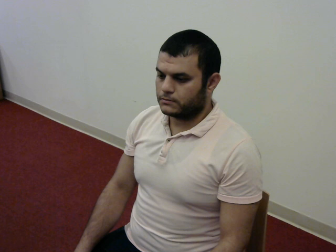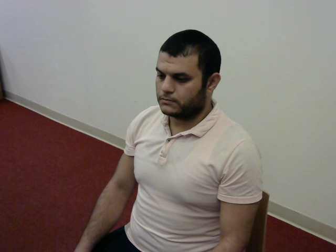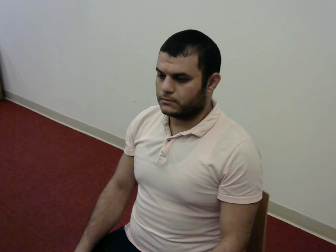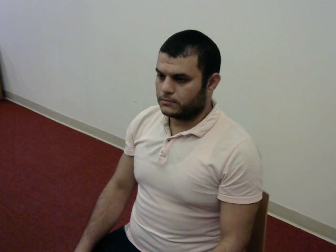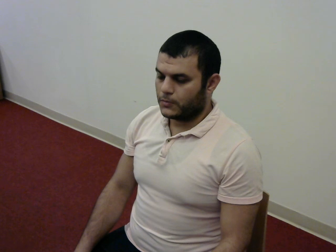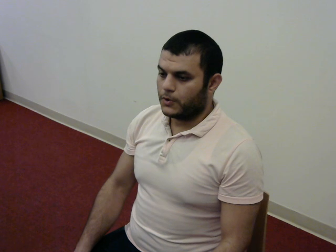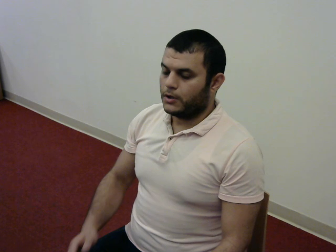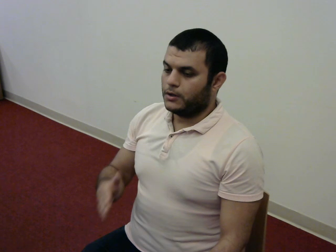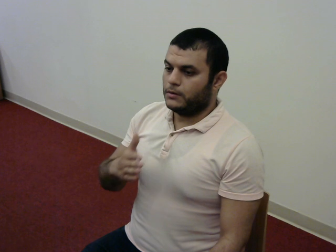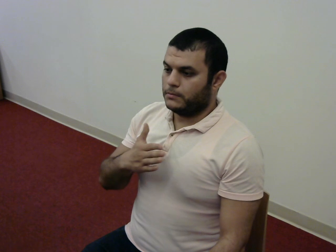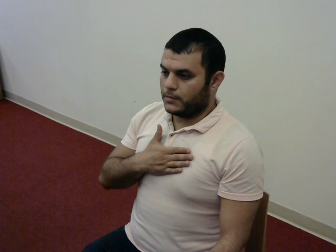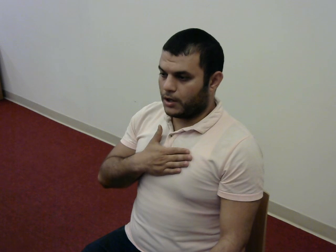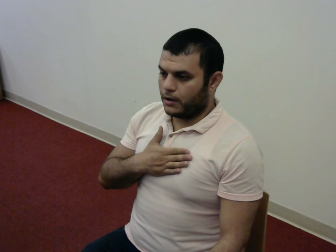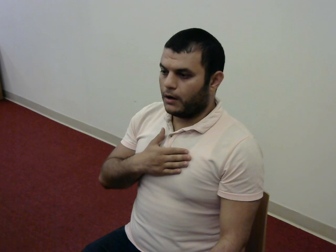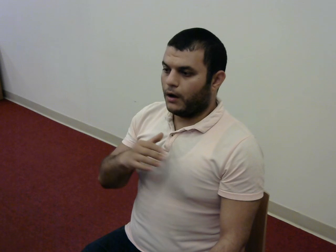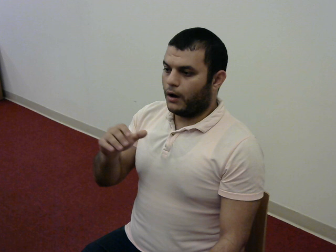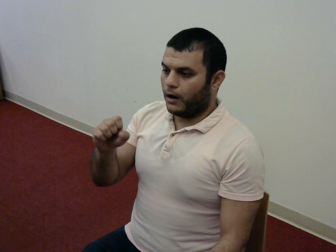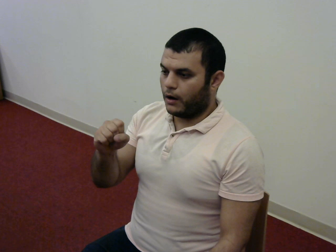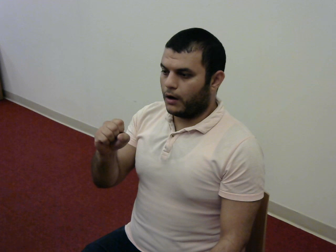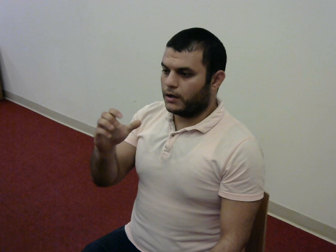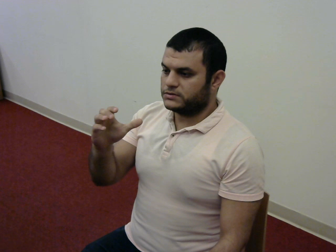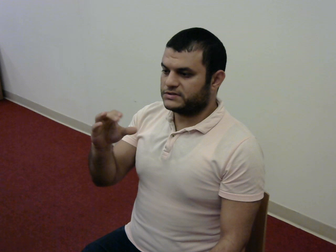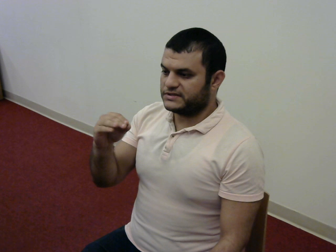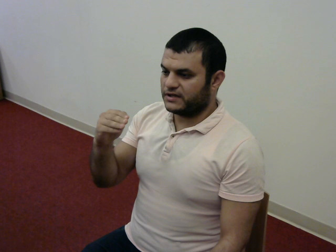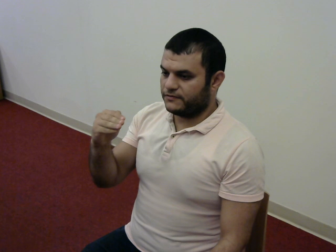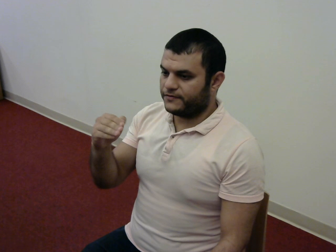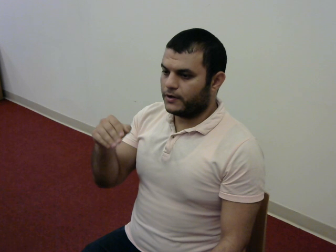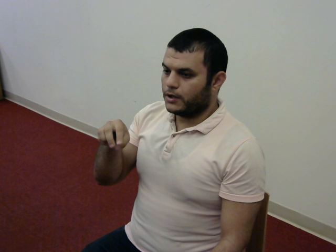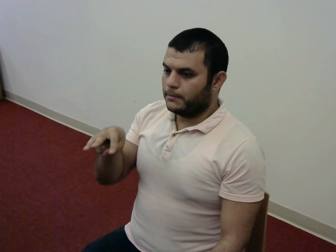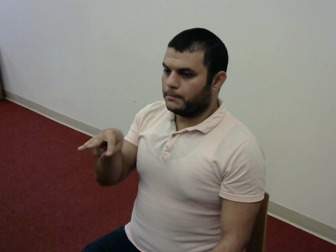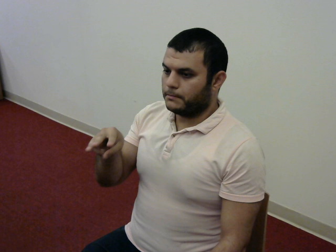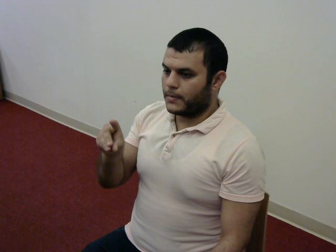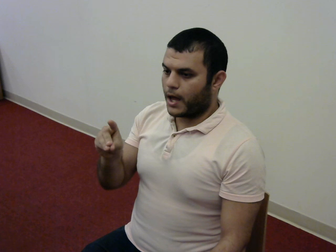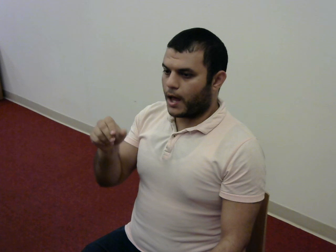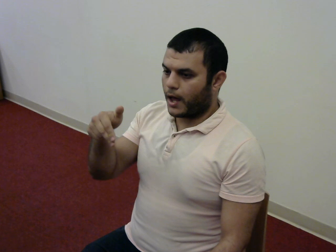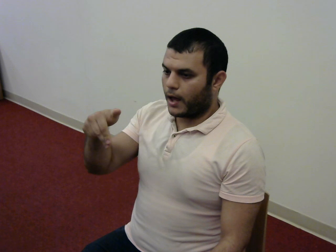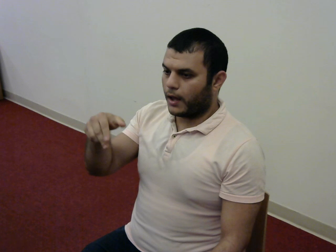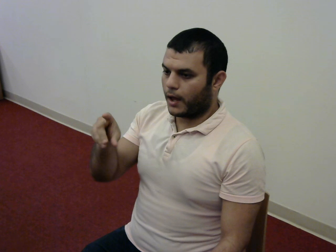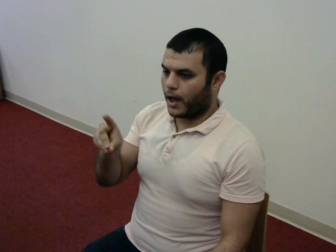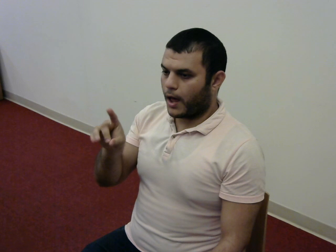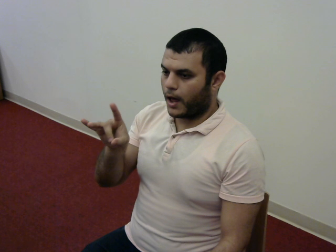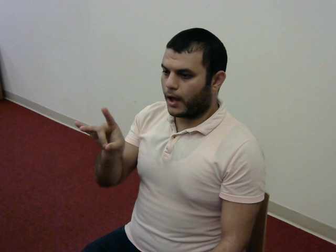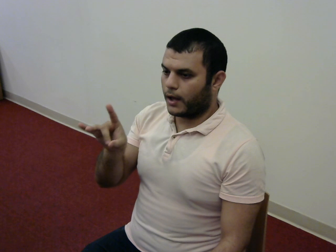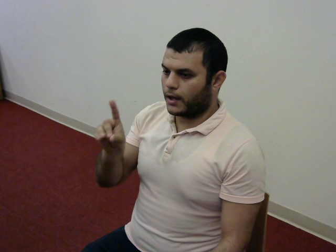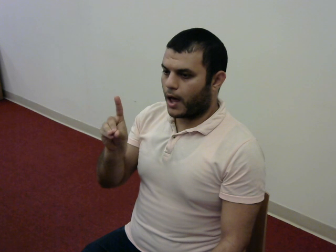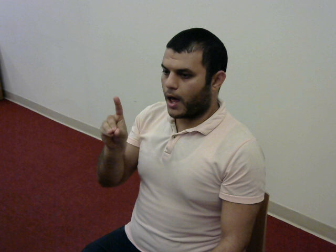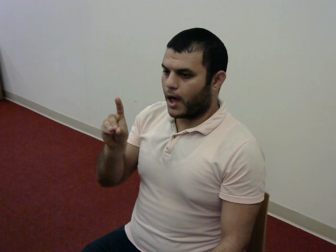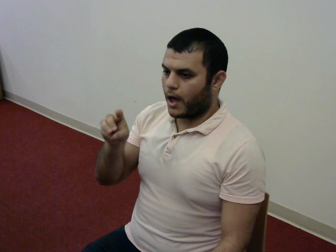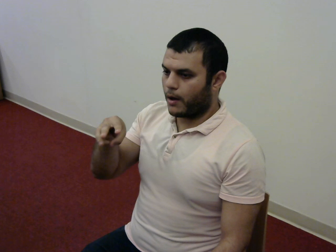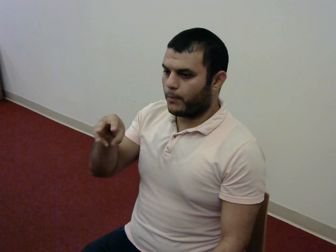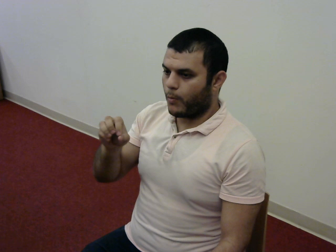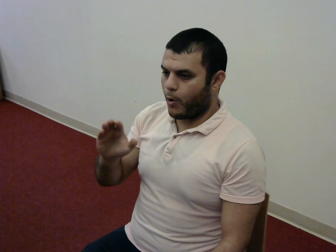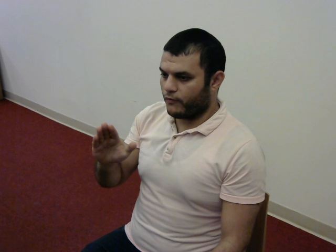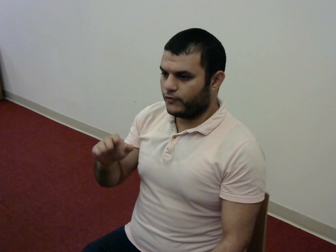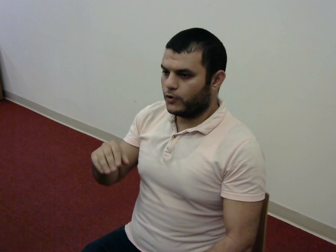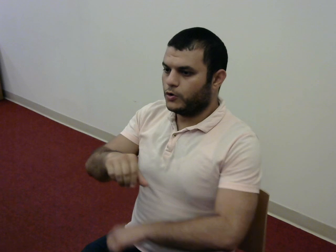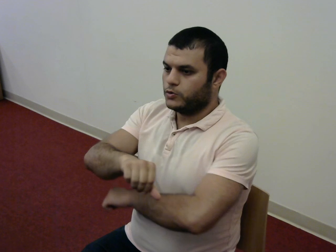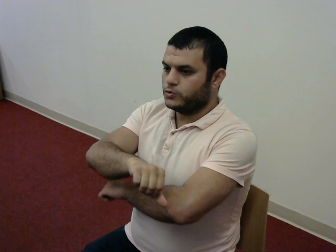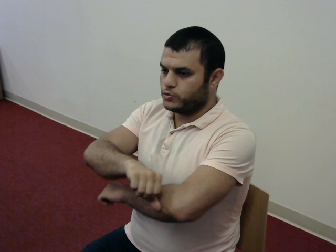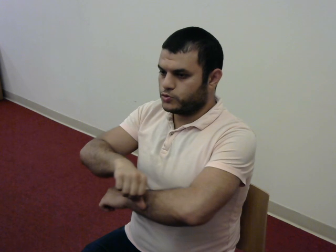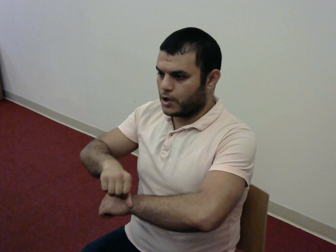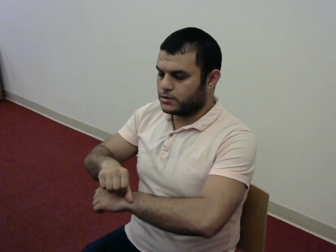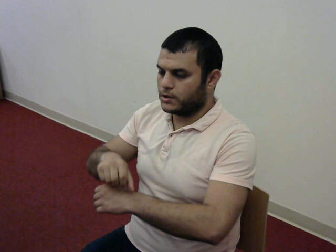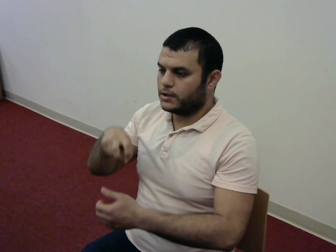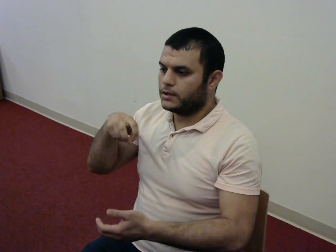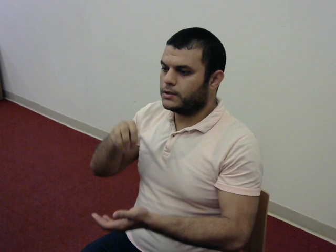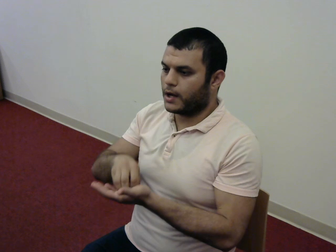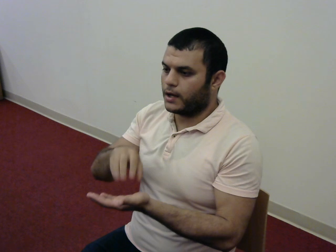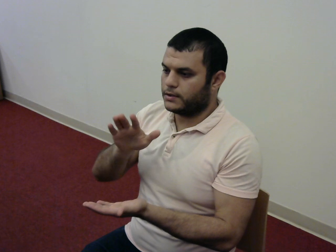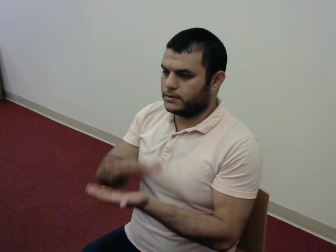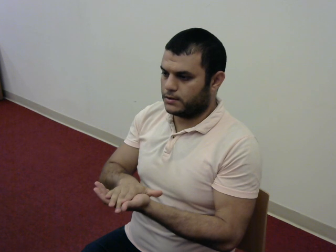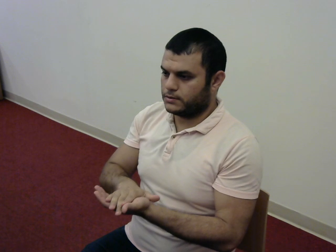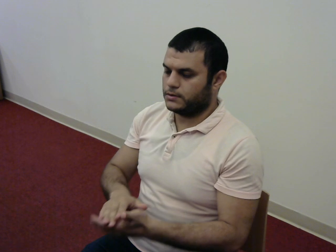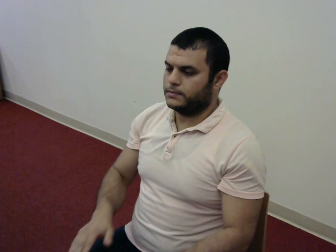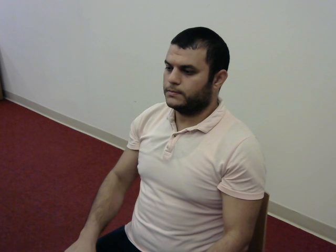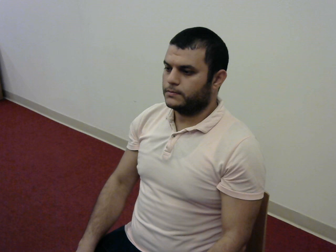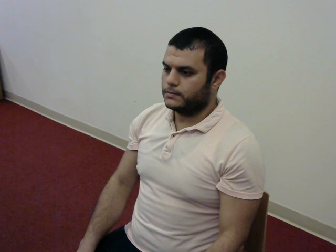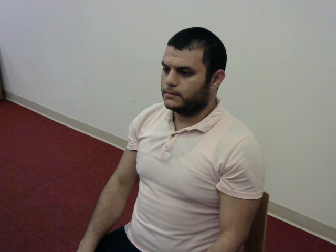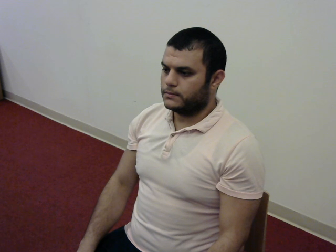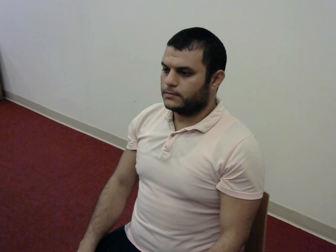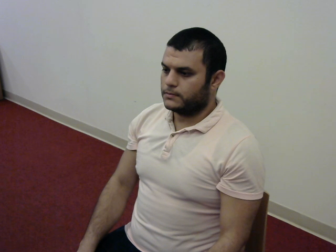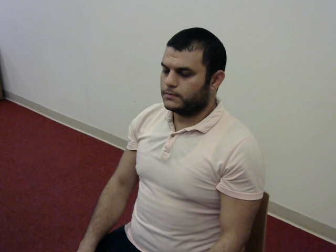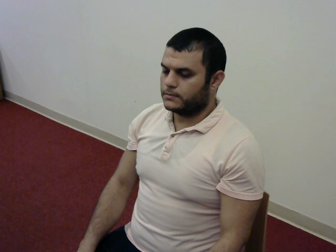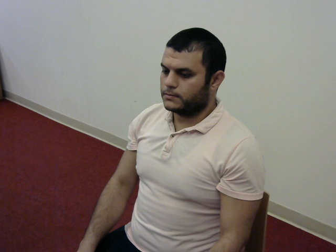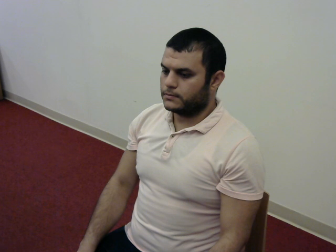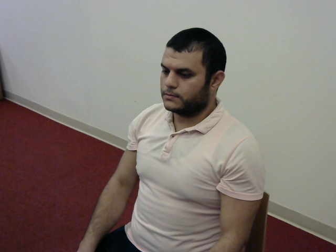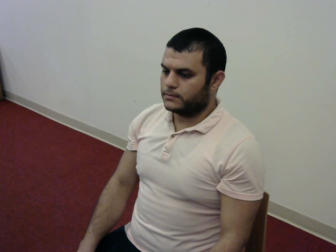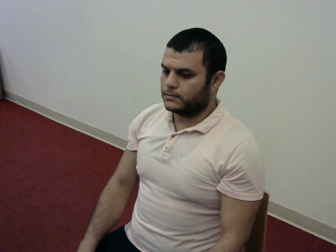Mən Asif Məhərrəmov küçəsində qeydiyyatdayam